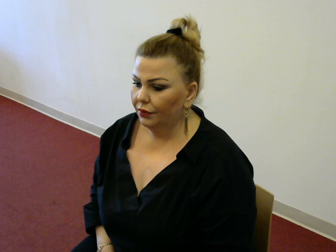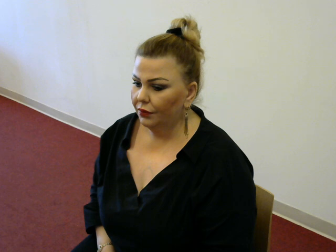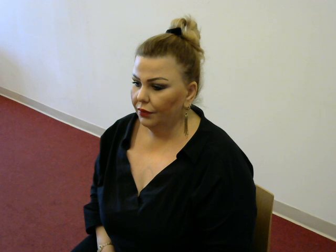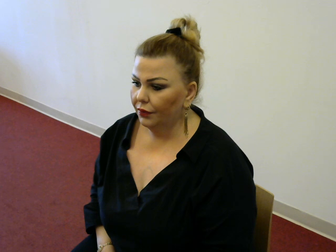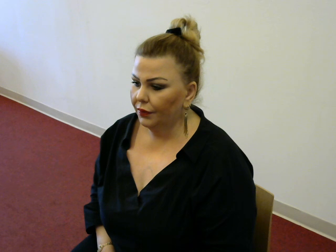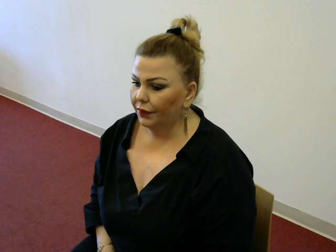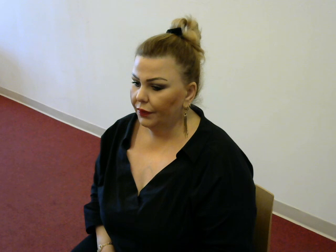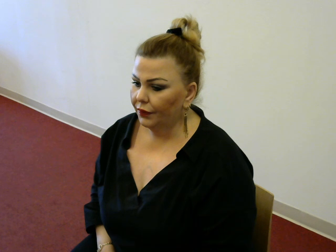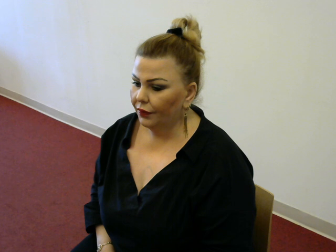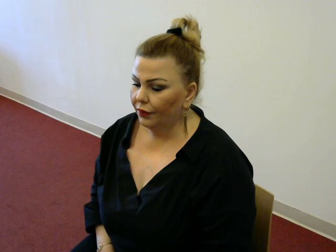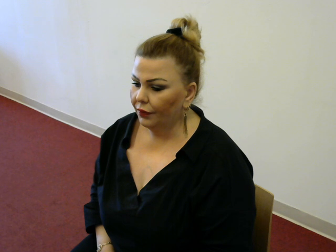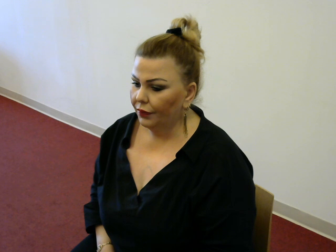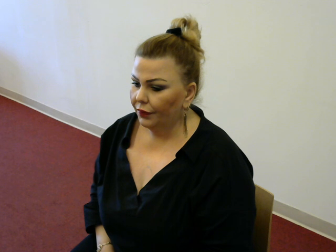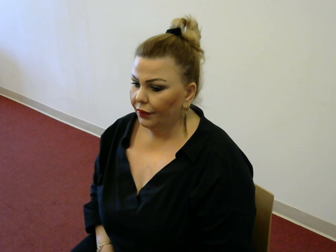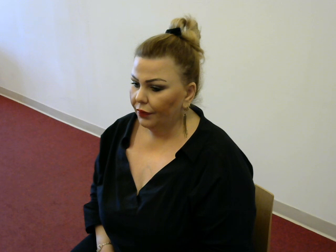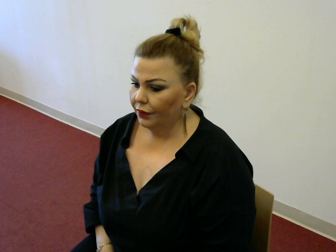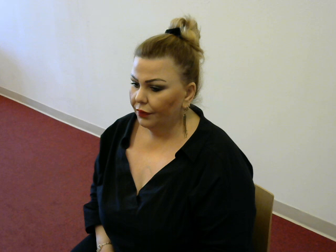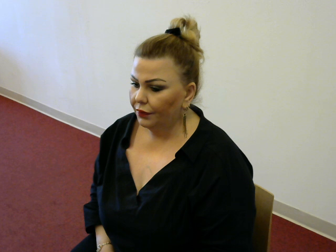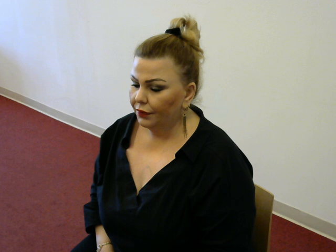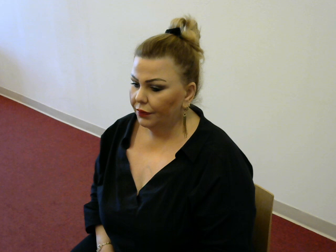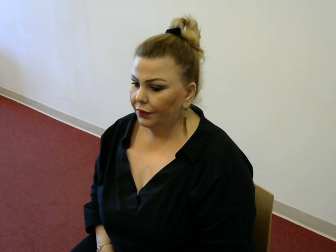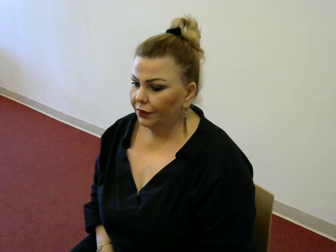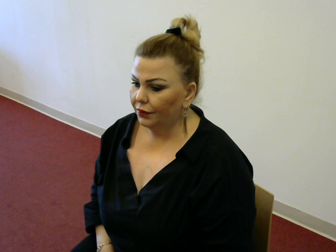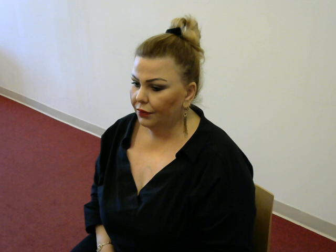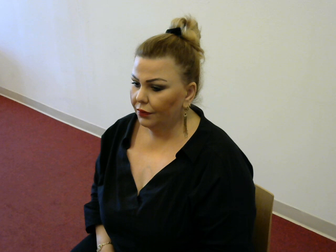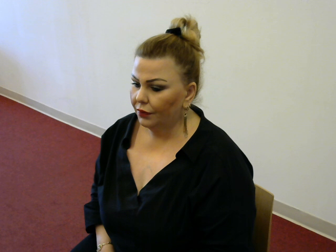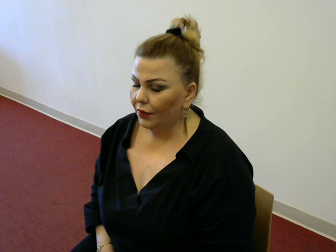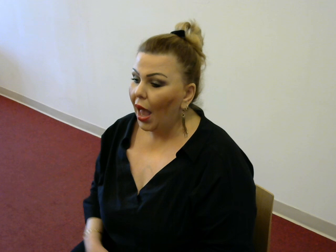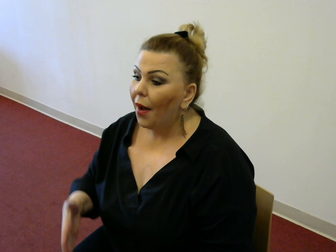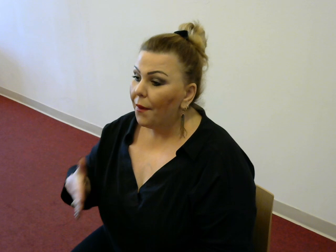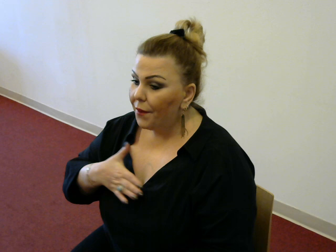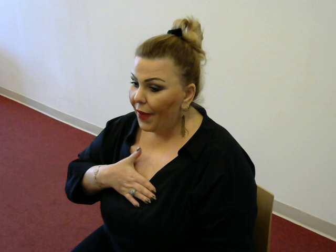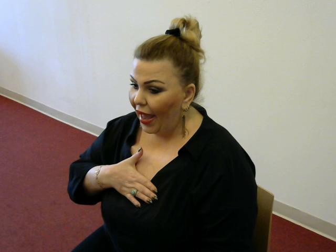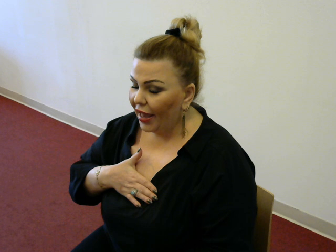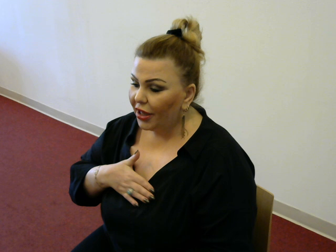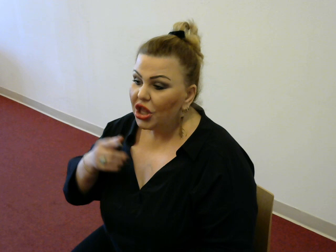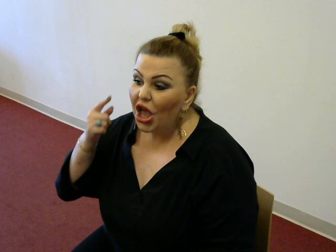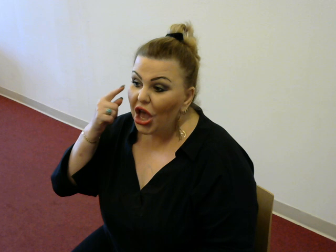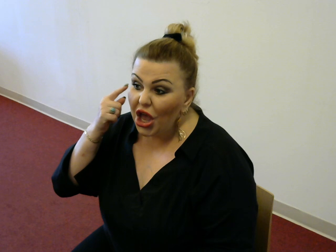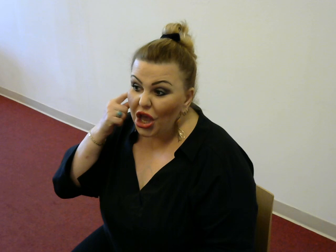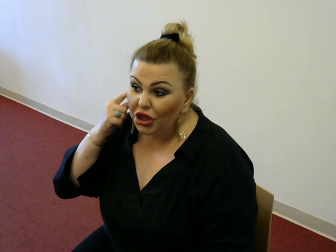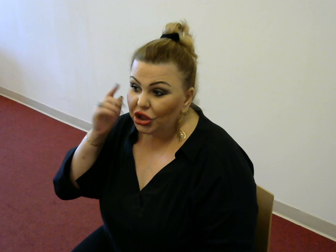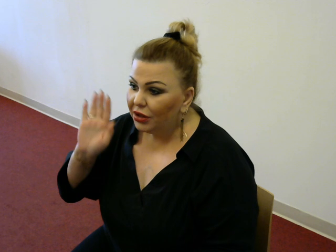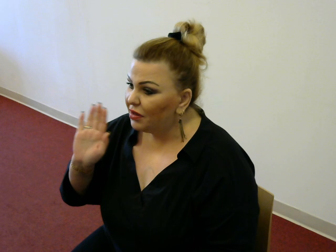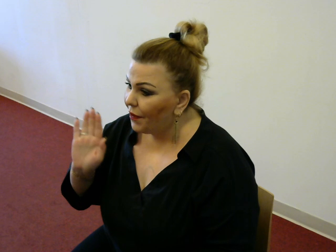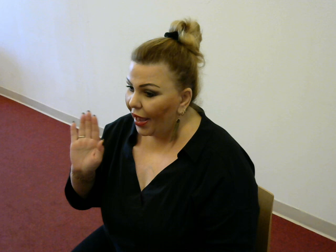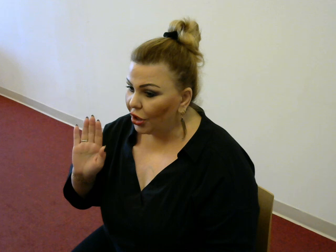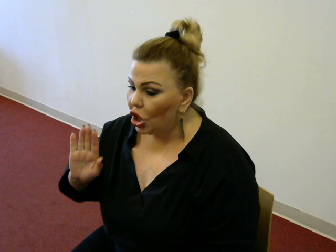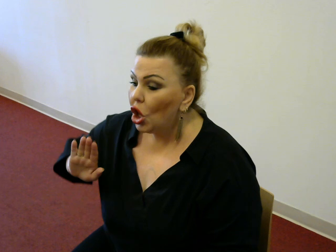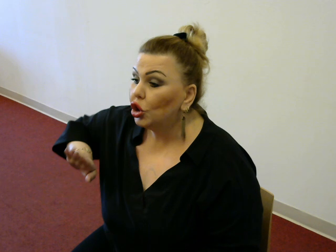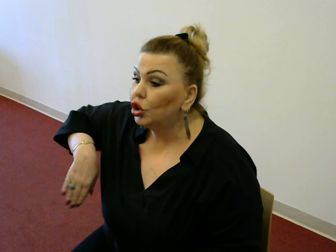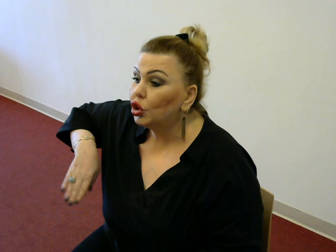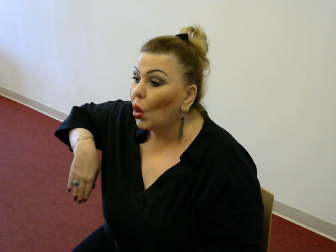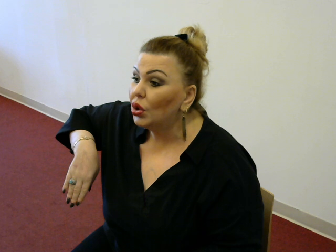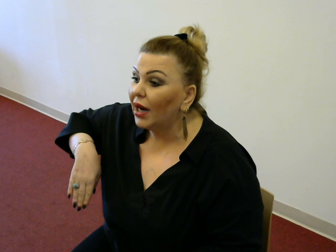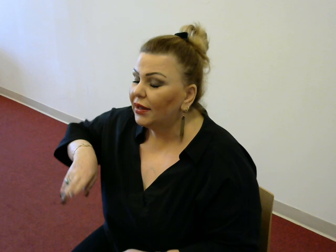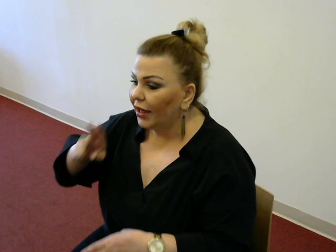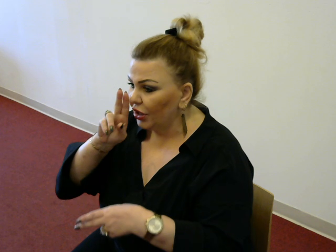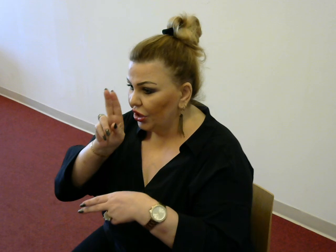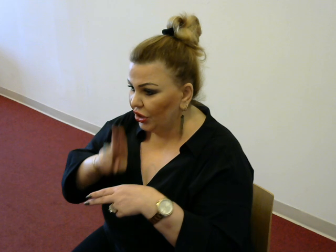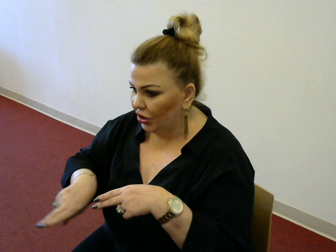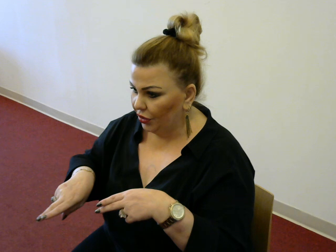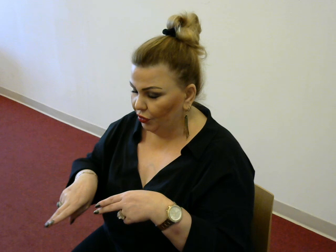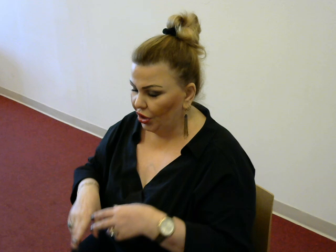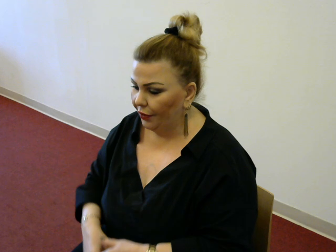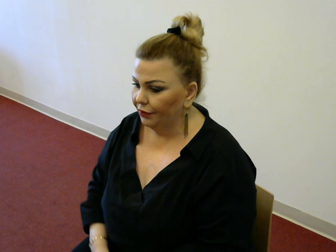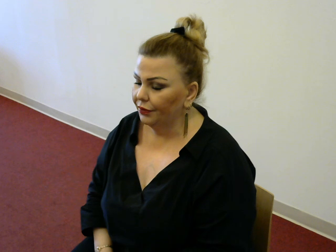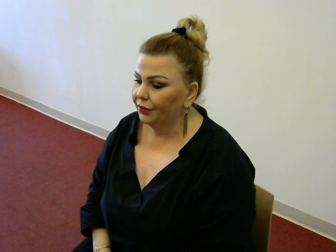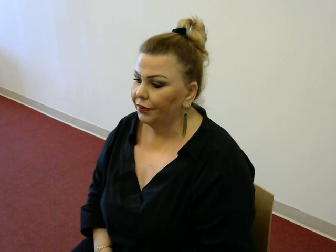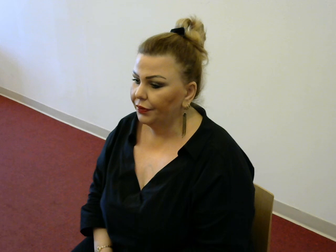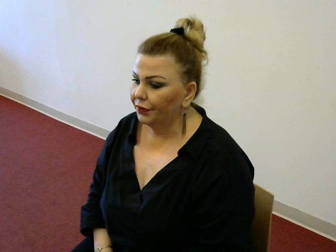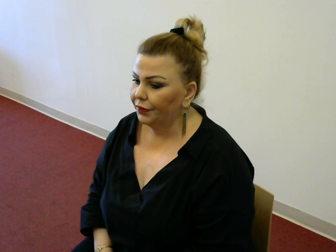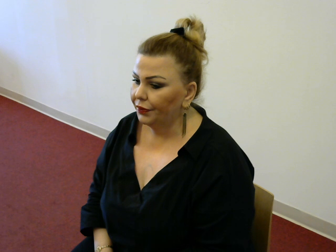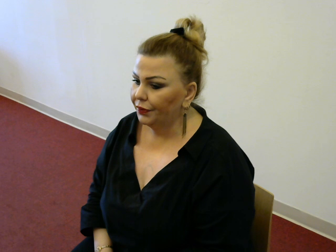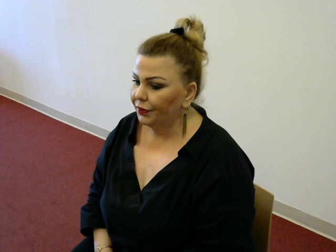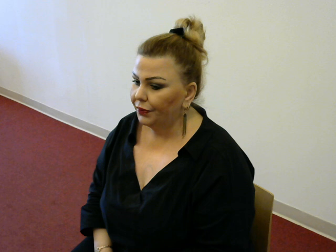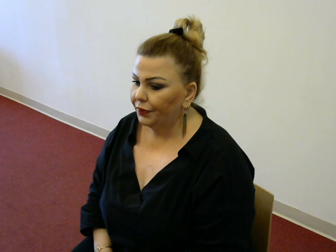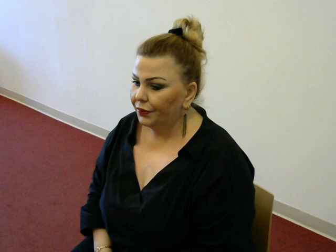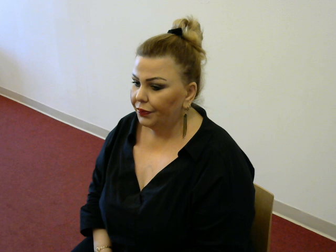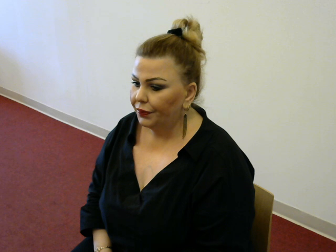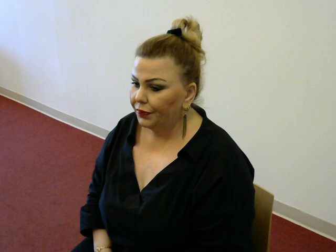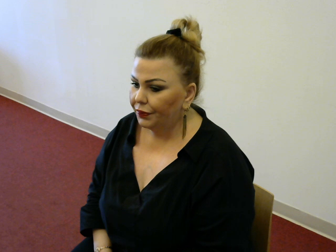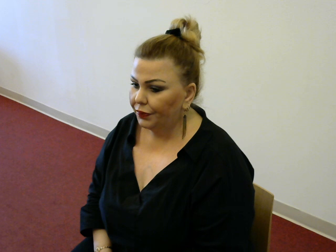Mən eşitməni sonradan itirmişəm